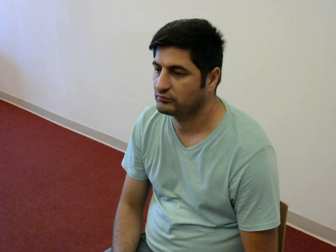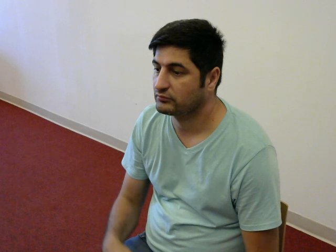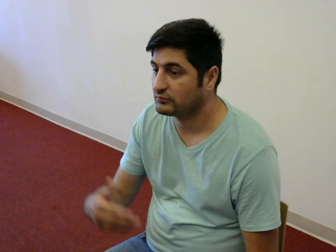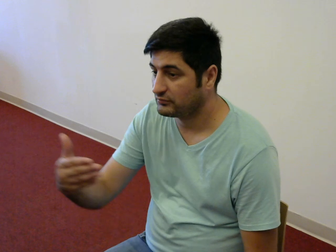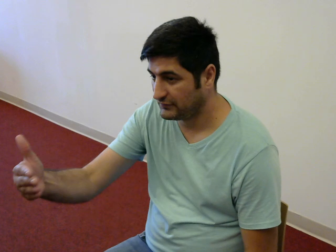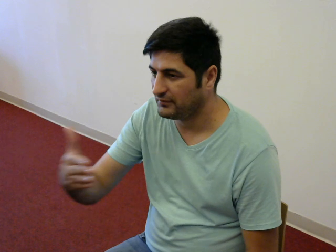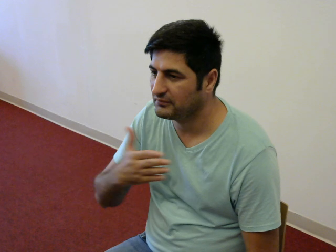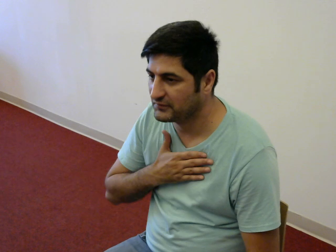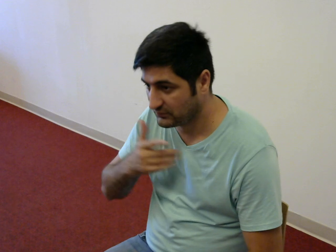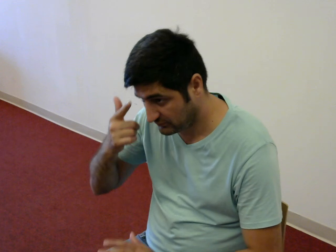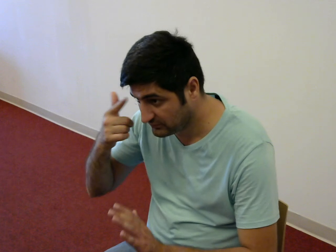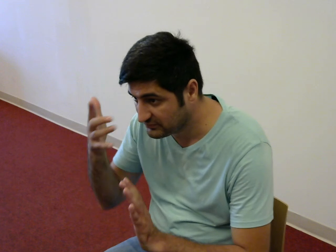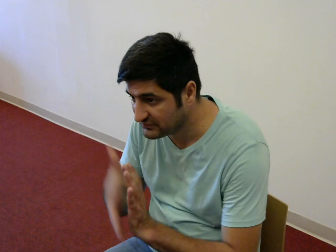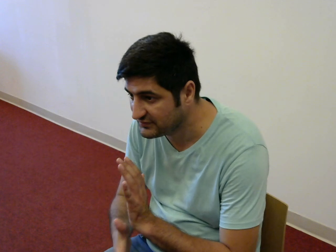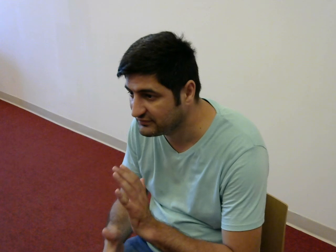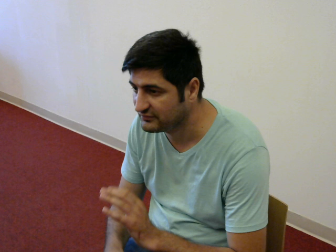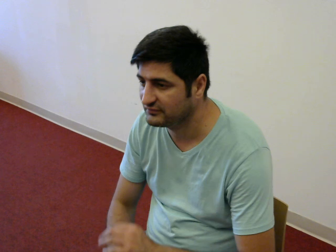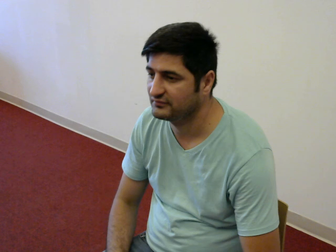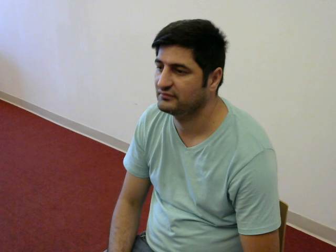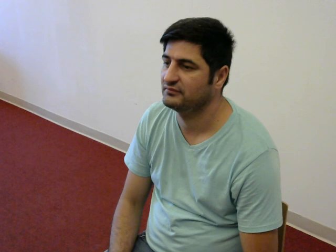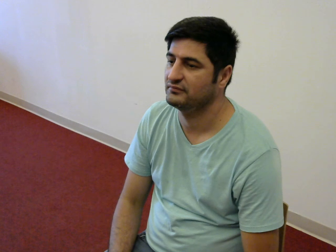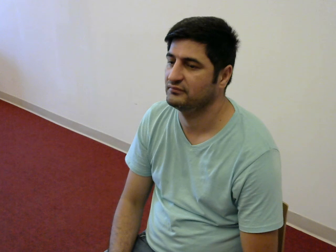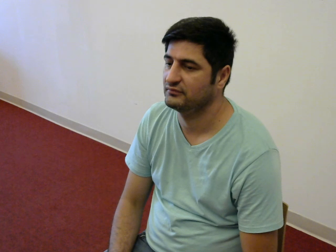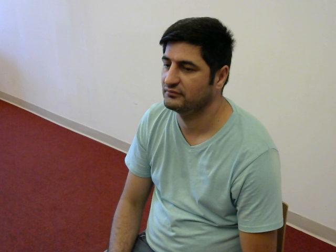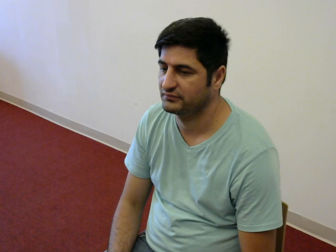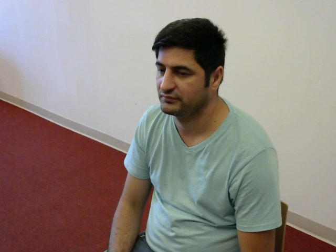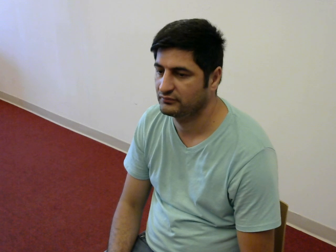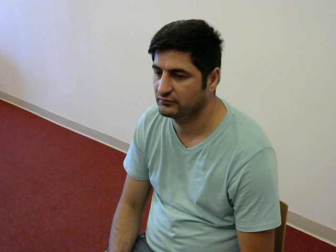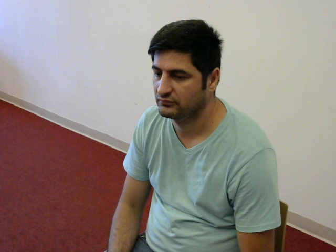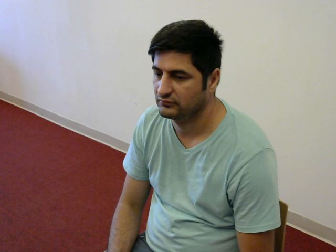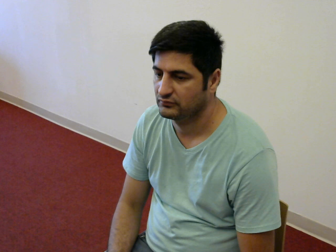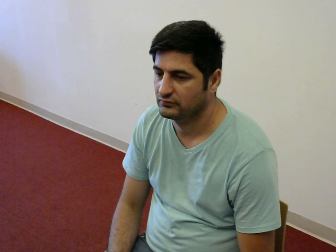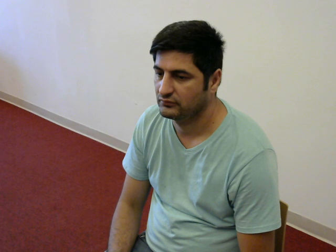Siz məni başa düşürsüz?